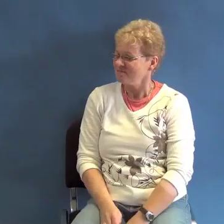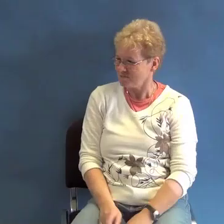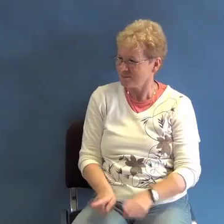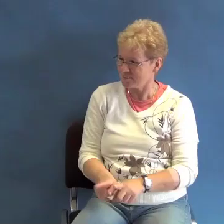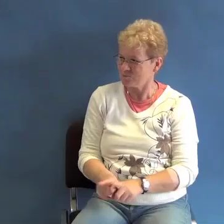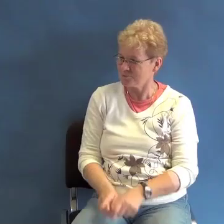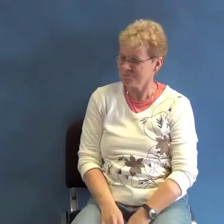Tak samo.